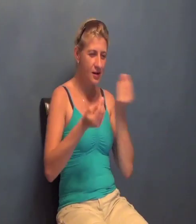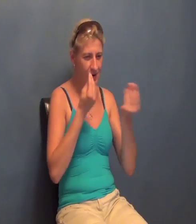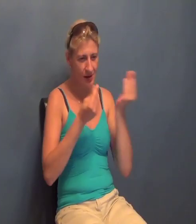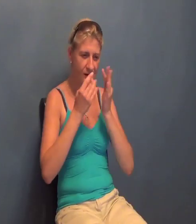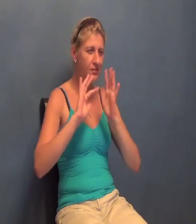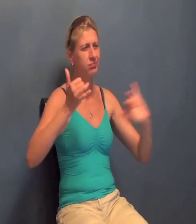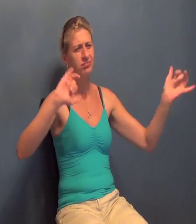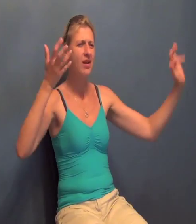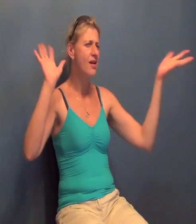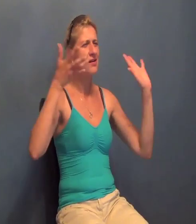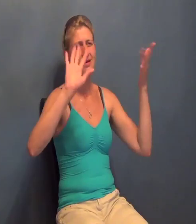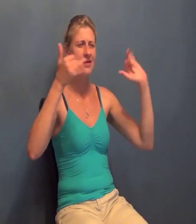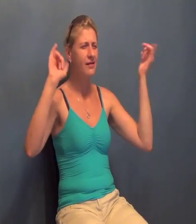Rozmawiają.